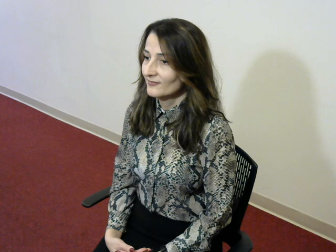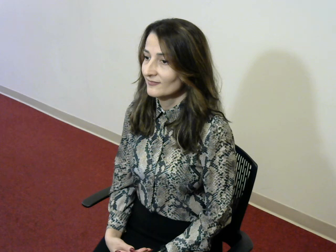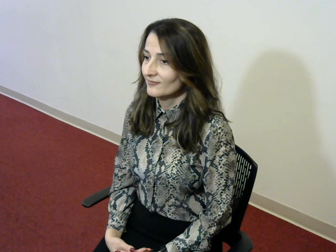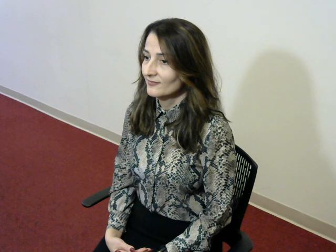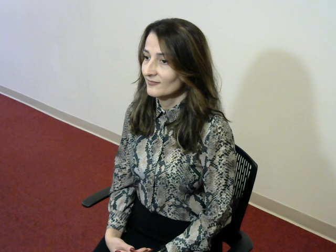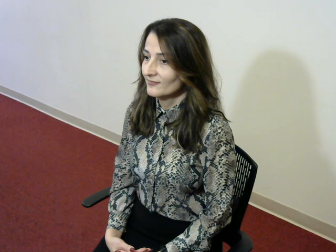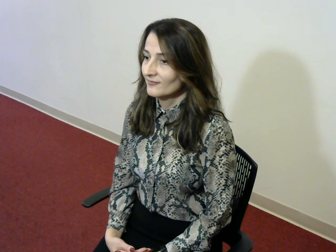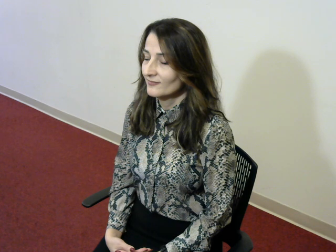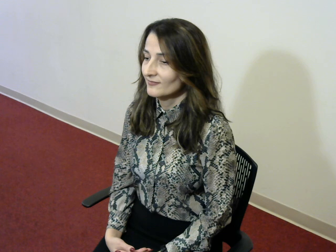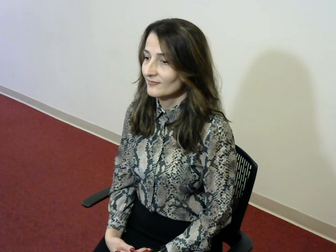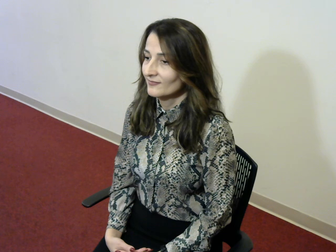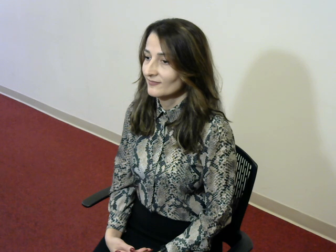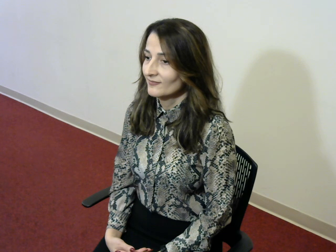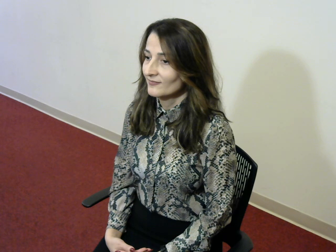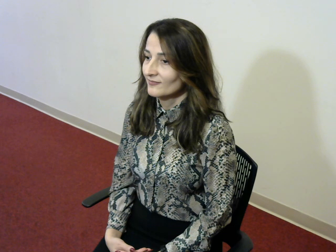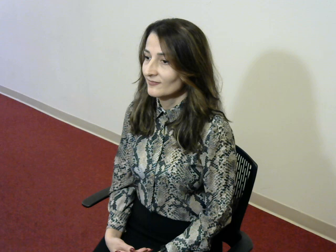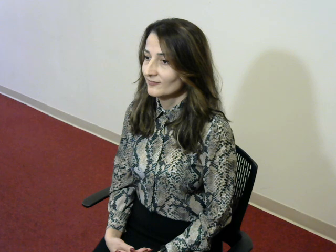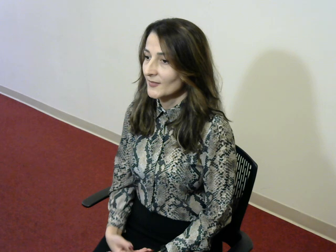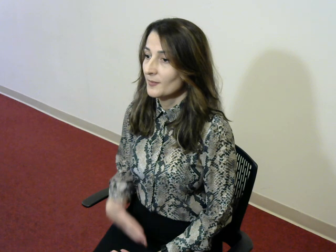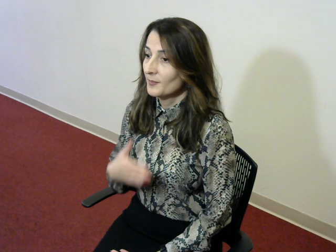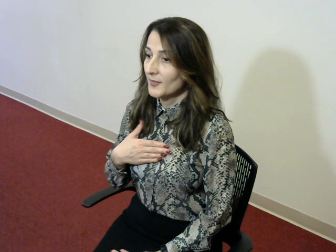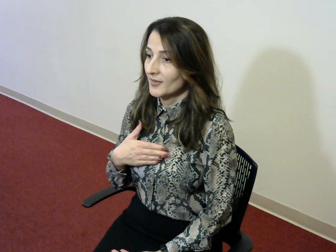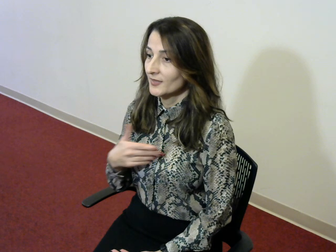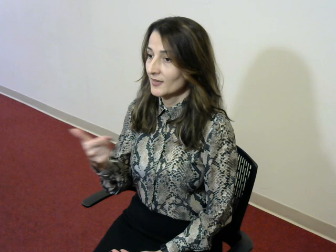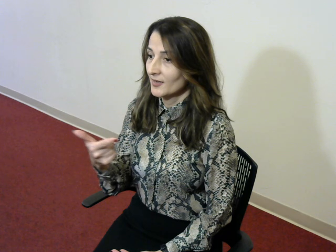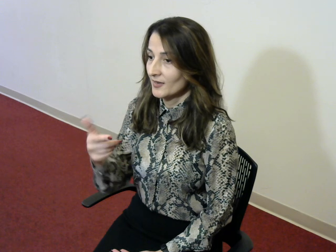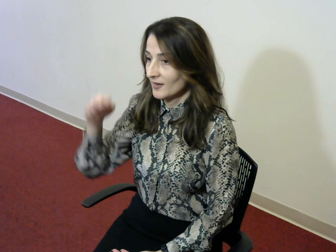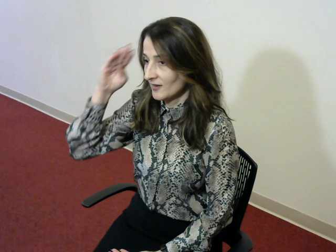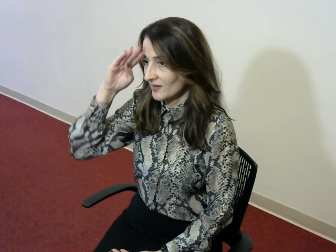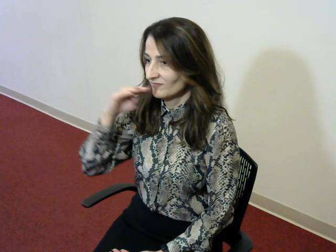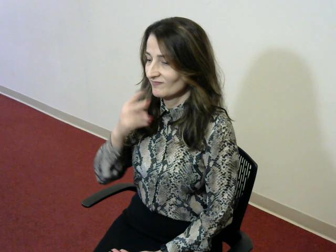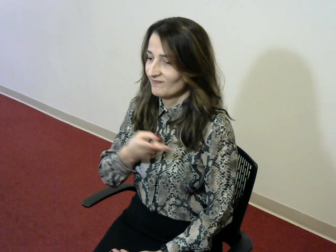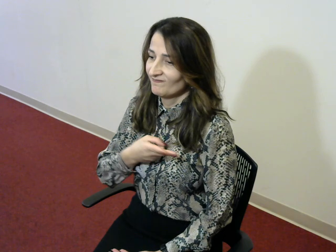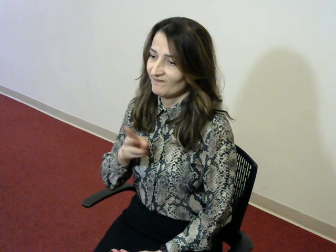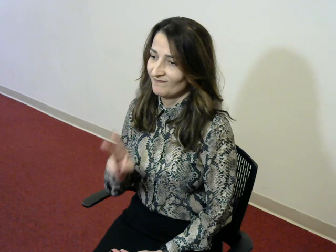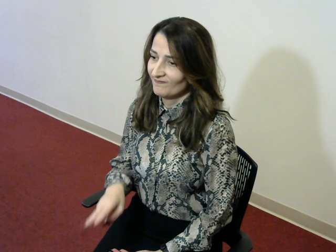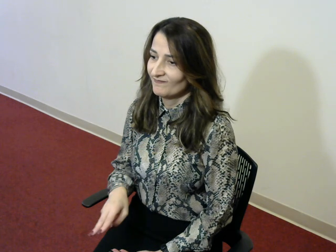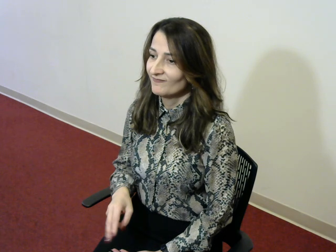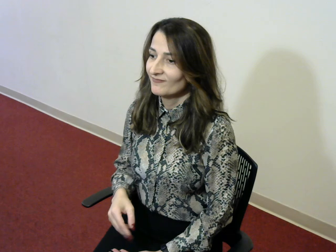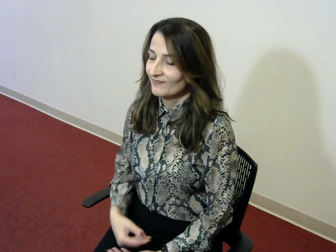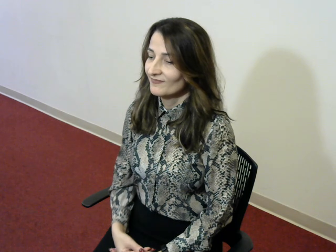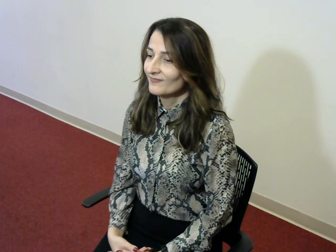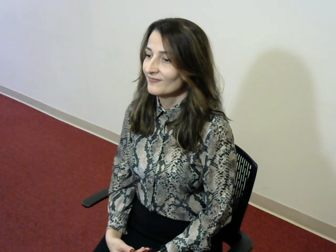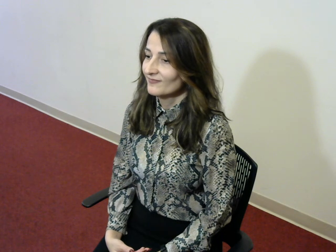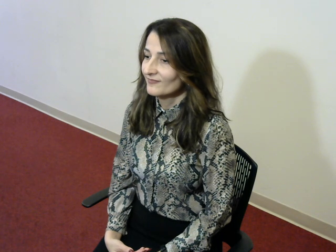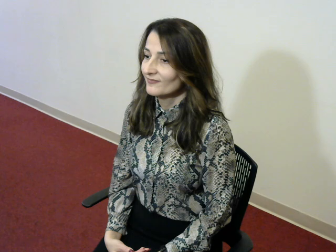Mənim qayınatam rəhmətə gedib